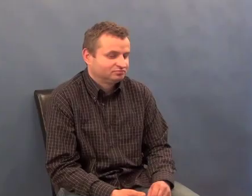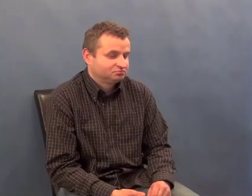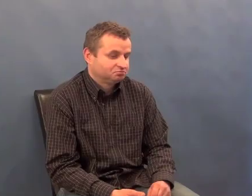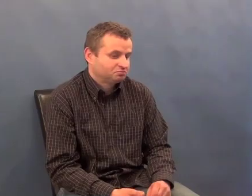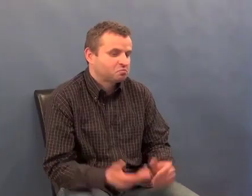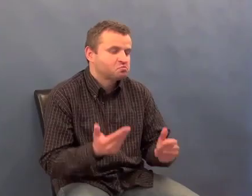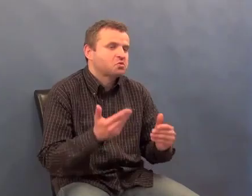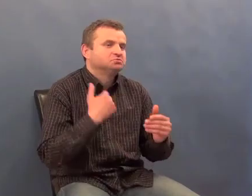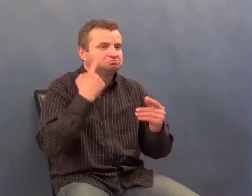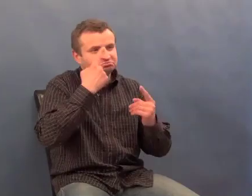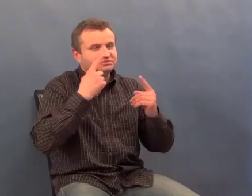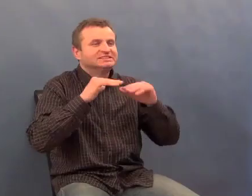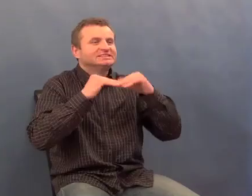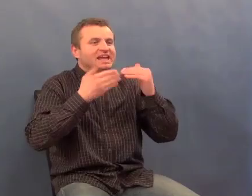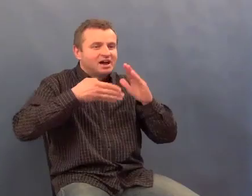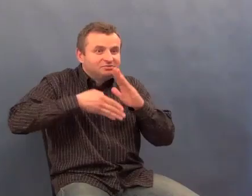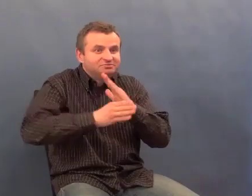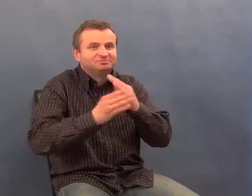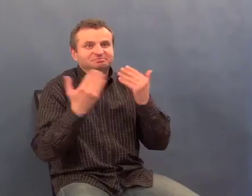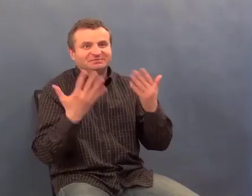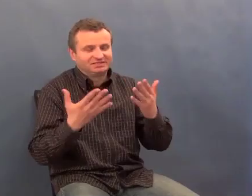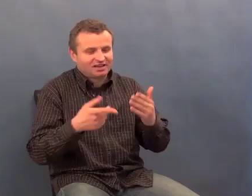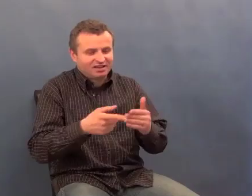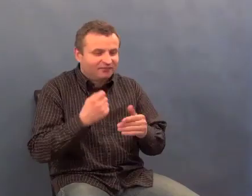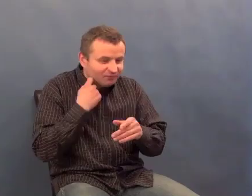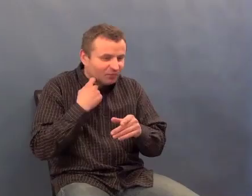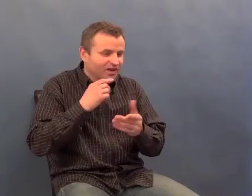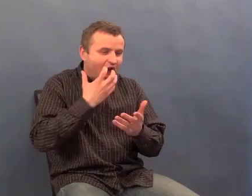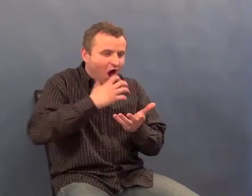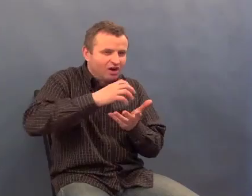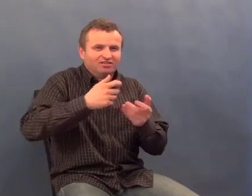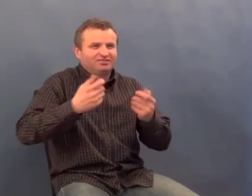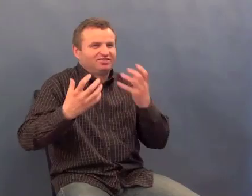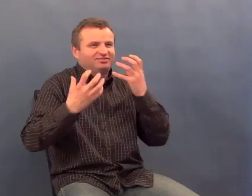Może to jest, jak myślę, że w sejmie jest elegancko i nie wypada tam pić alkoholu i jeść hamburgerów.